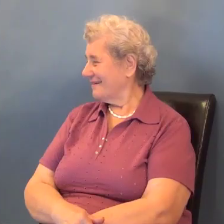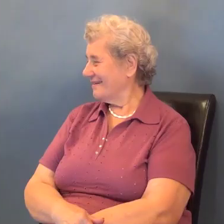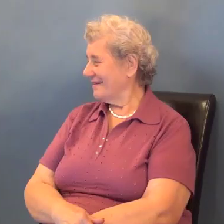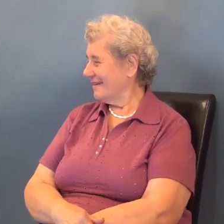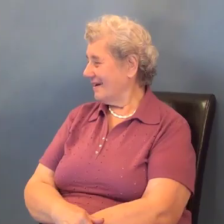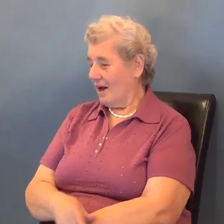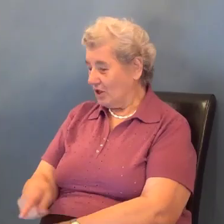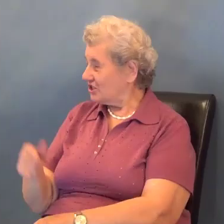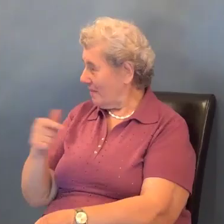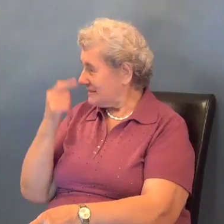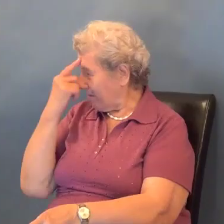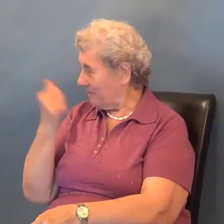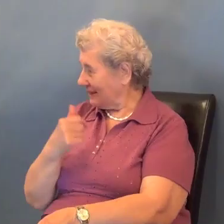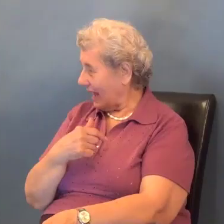To trzeba zapamiętać?